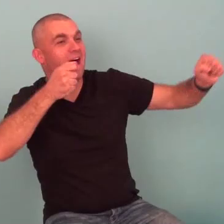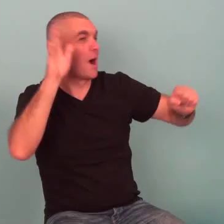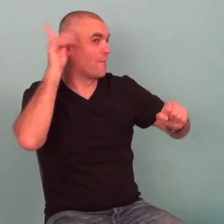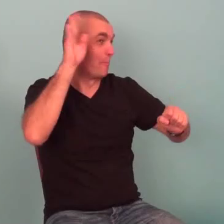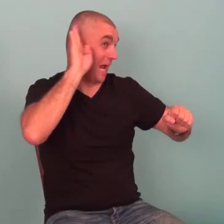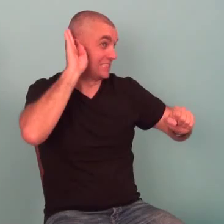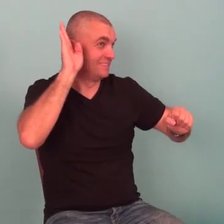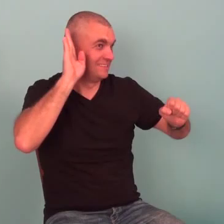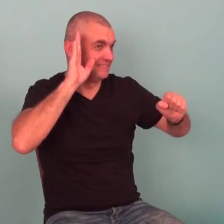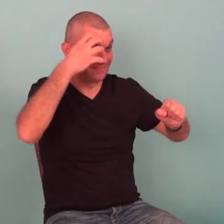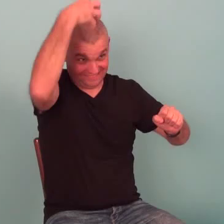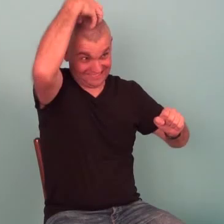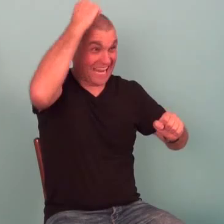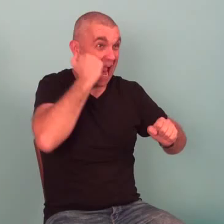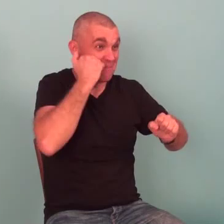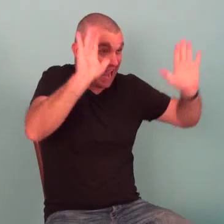Miś ma na głowie jabłko.